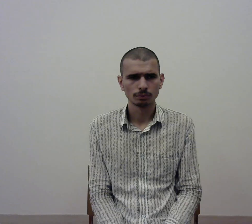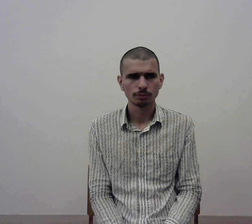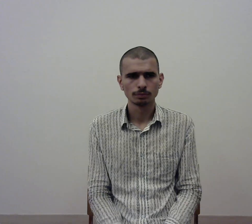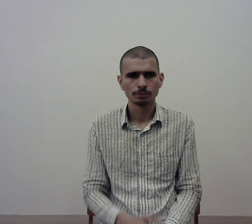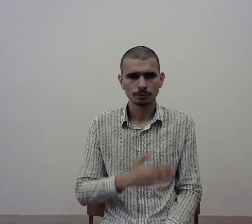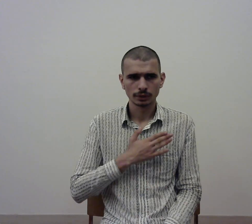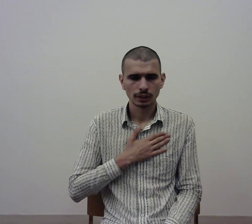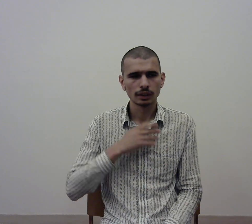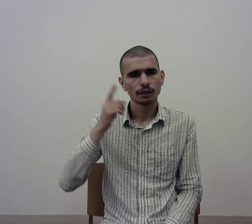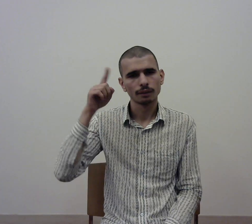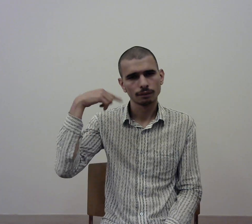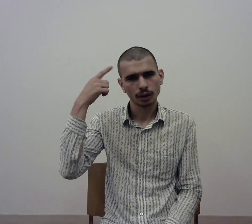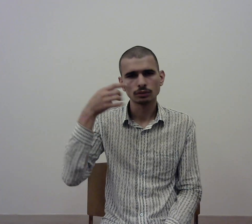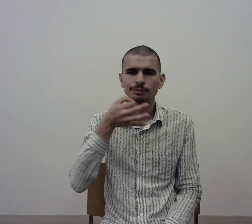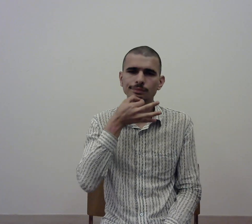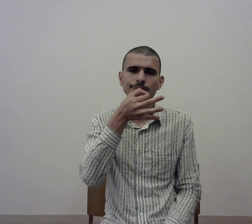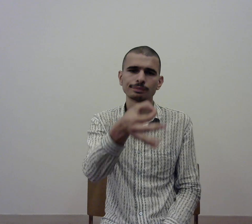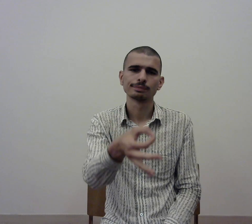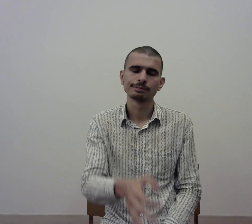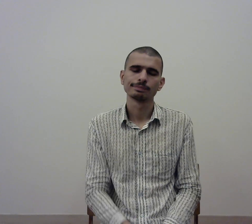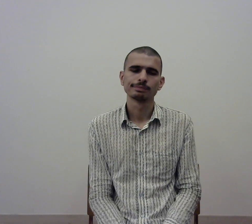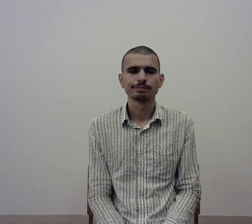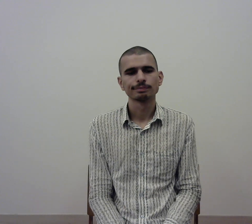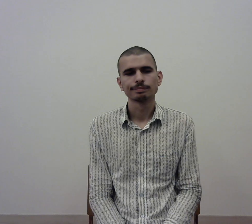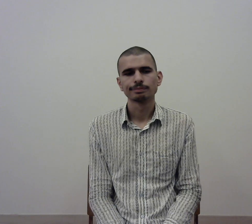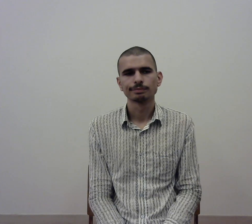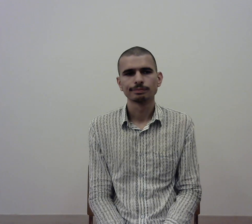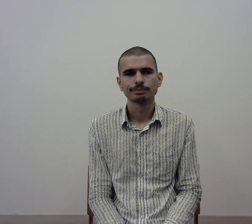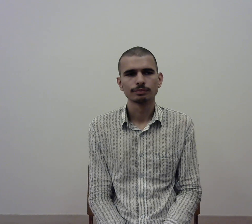Mən fikirləşim, deyərəm